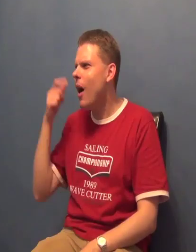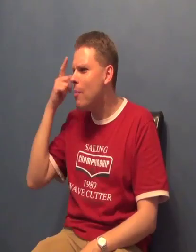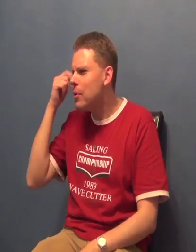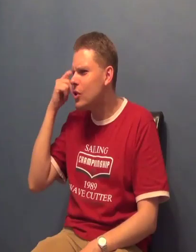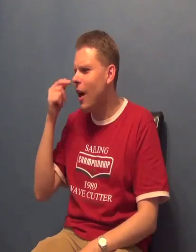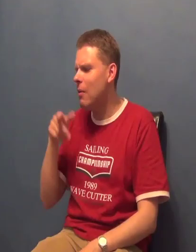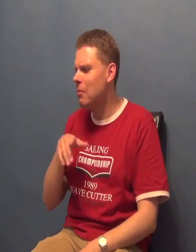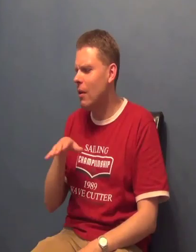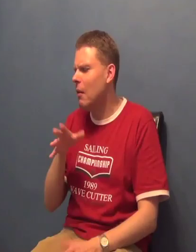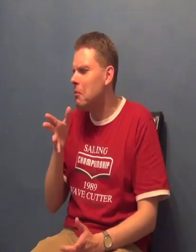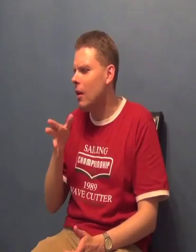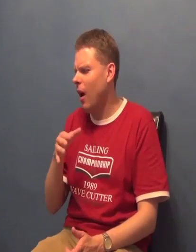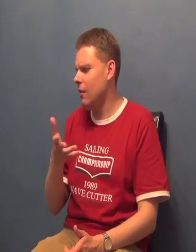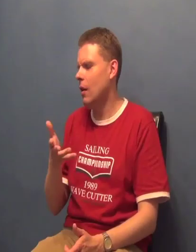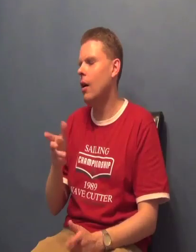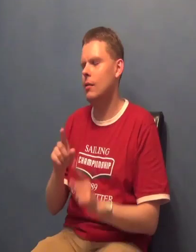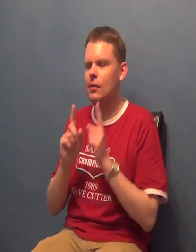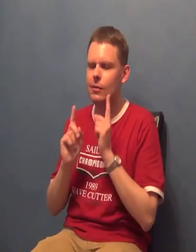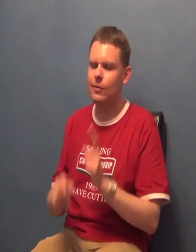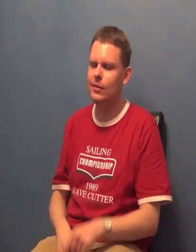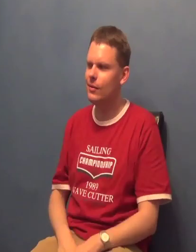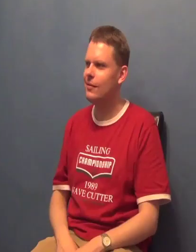Myślałem, że coś, nie wiem, a tego nie zauważyłem.